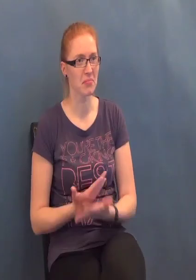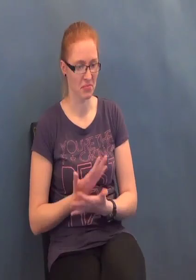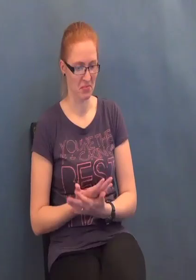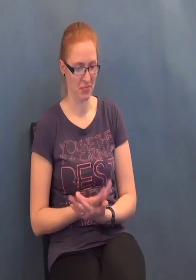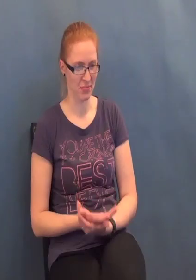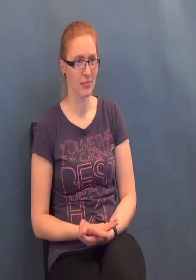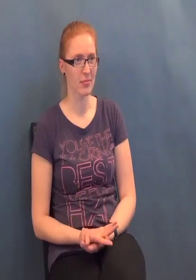Dlaczego?